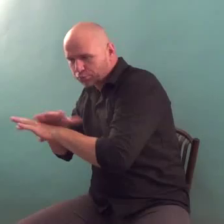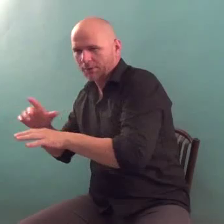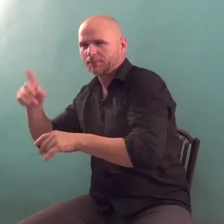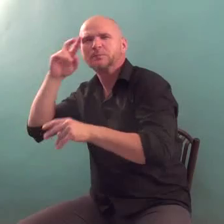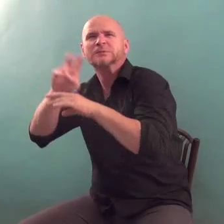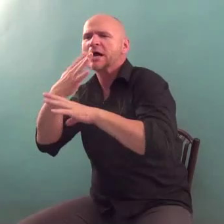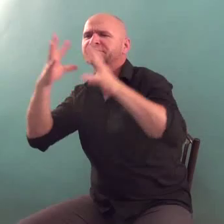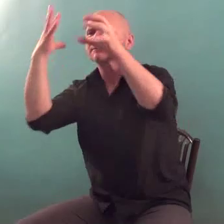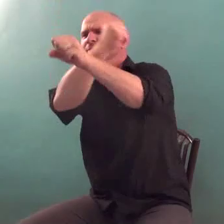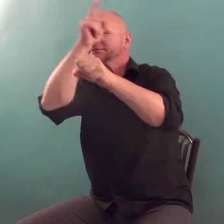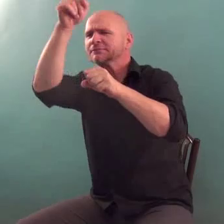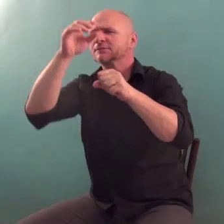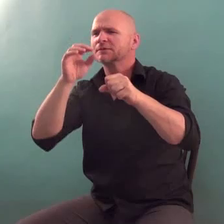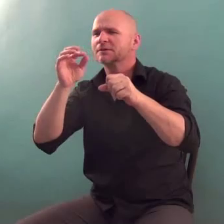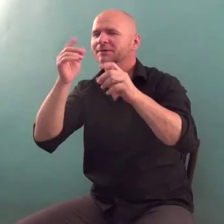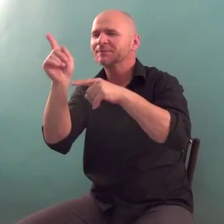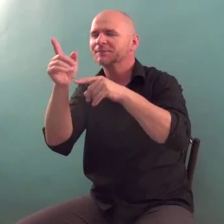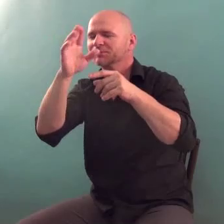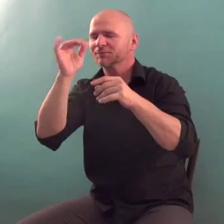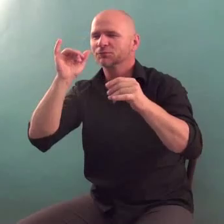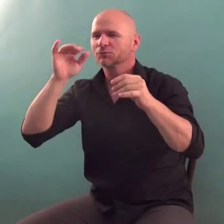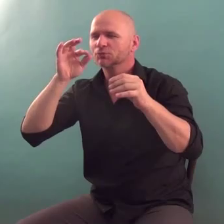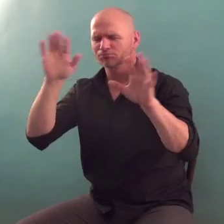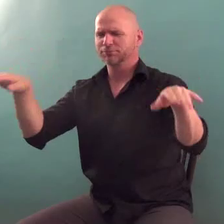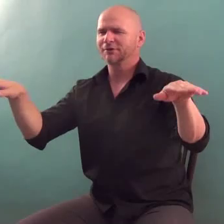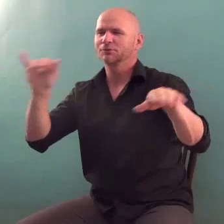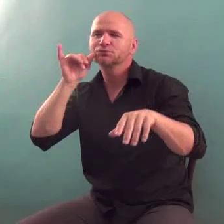Zastanawia się jak złapać myszkę... żółtego ptaszka.